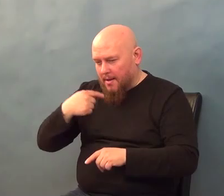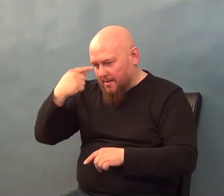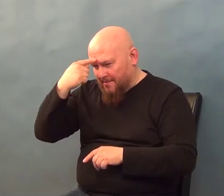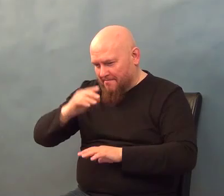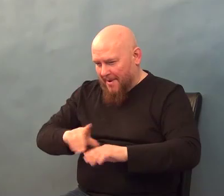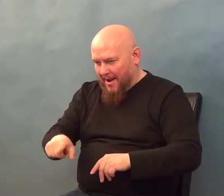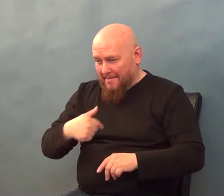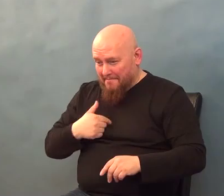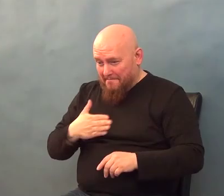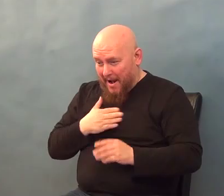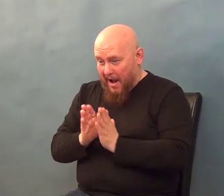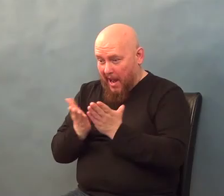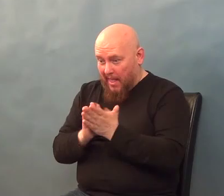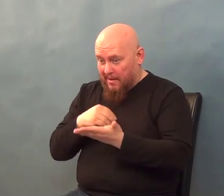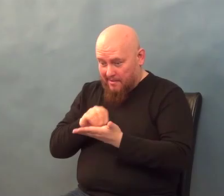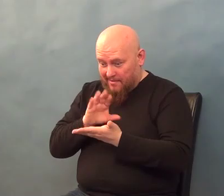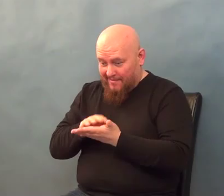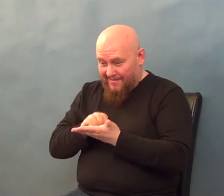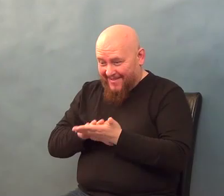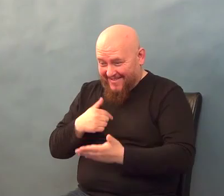Ja to przeanalizuję, ale ja tego w głowie nie mam.